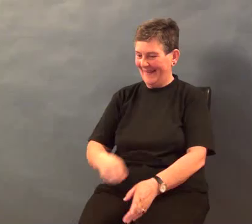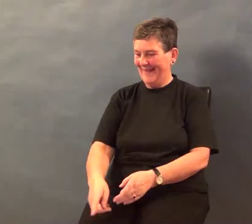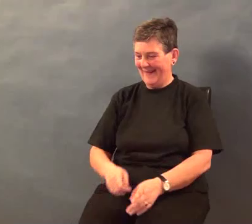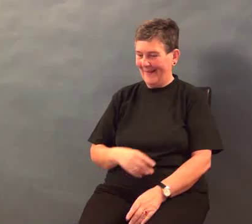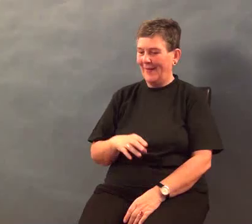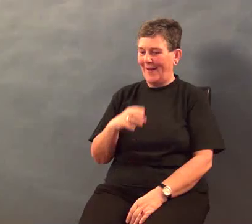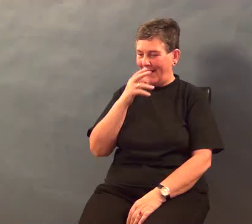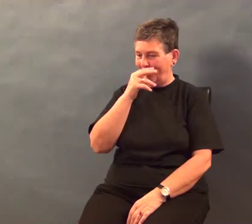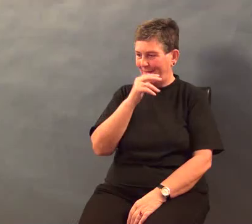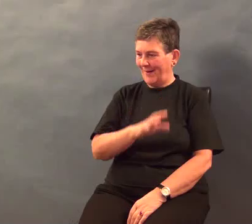Osioł ze mnie.